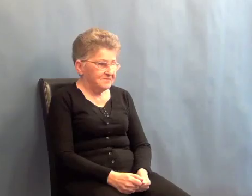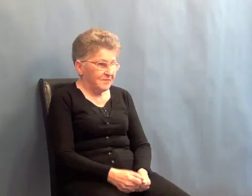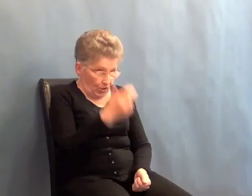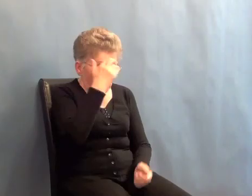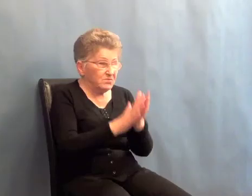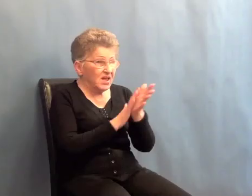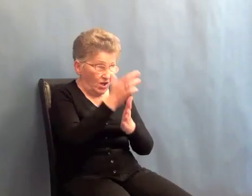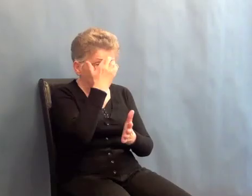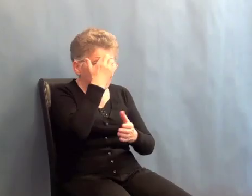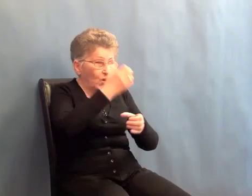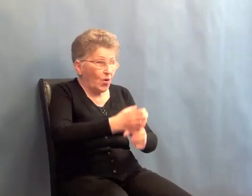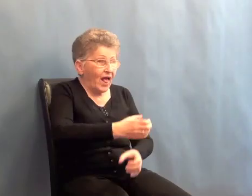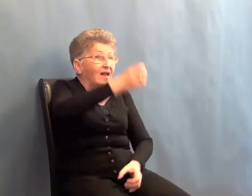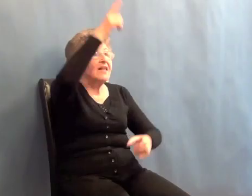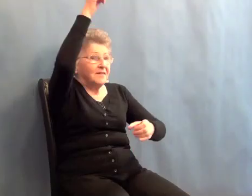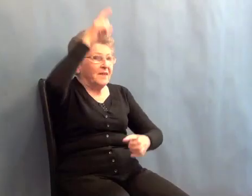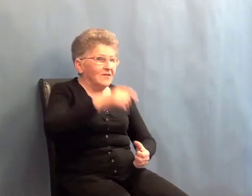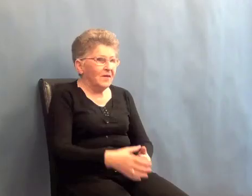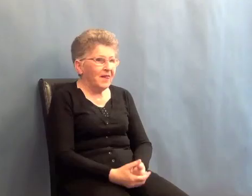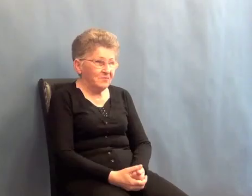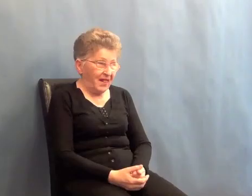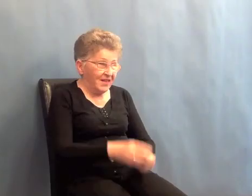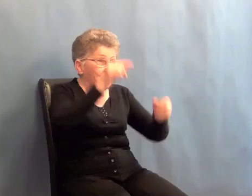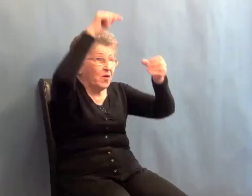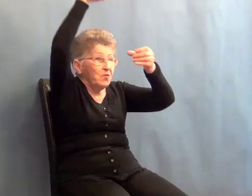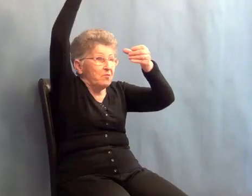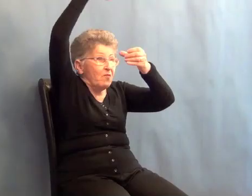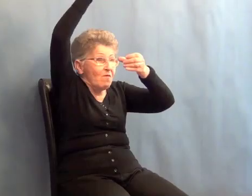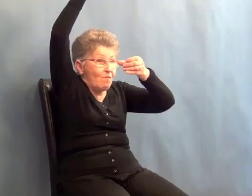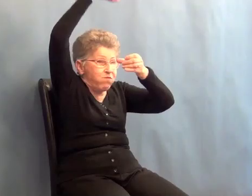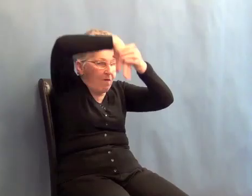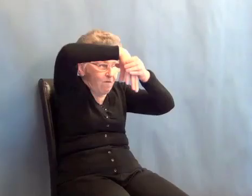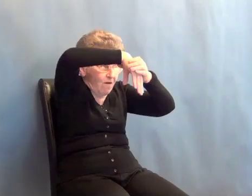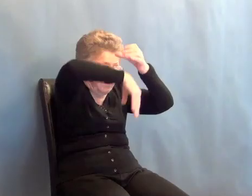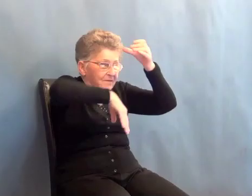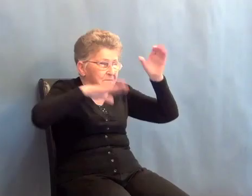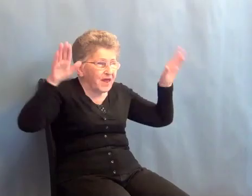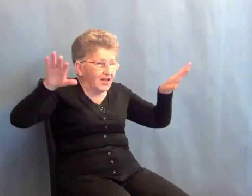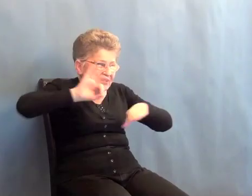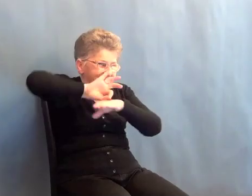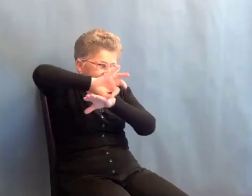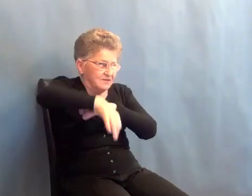Rozumiesz, co ja zamigałam? Jest rura i ptak rzucił kamieniem do środka. Ptak dokucza kotu.